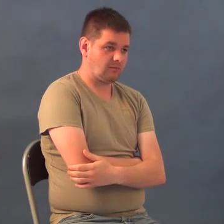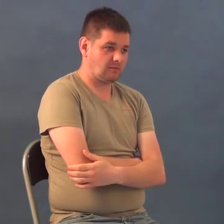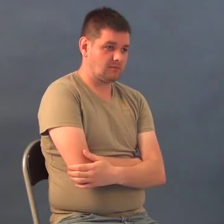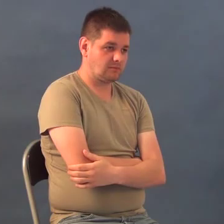Zaplanować.